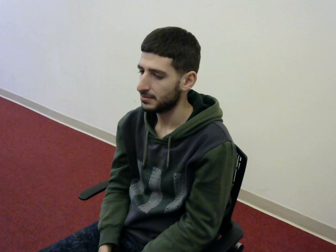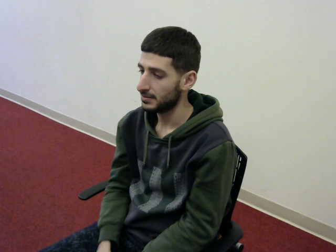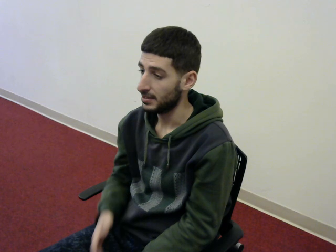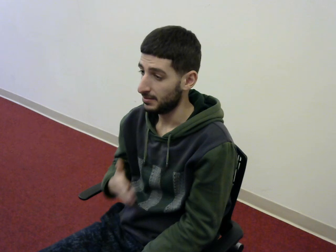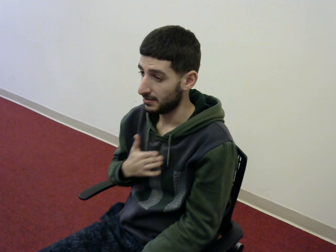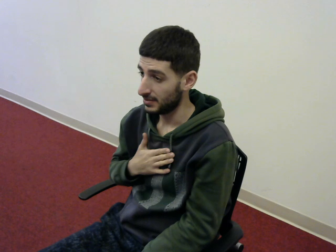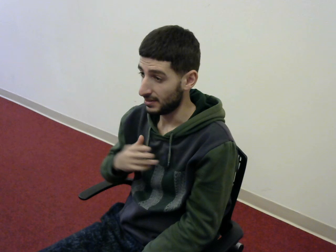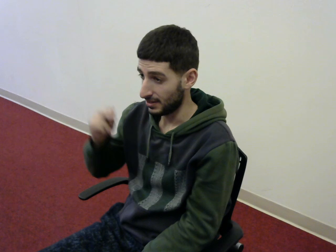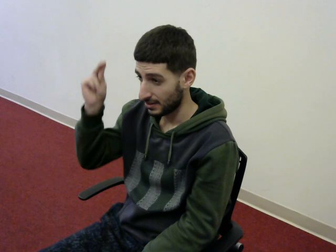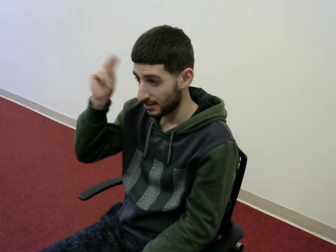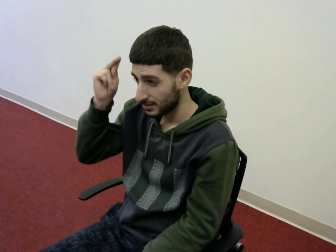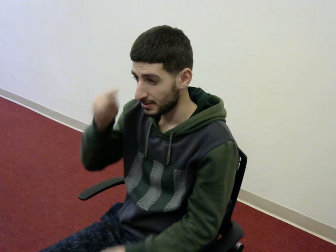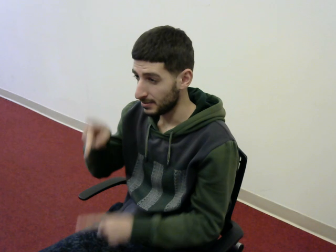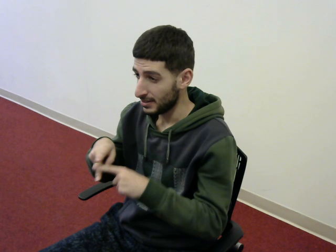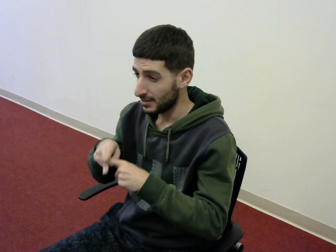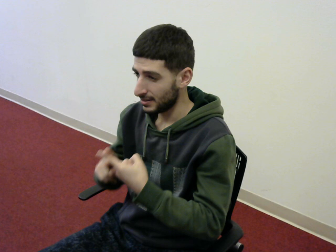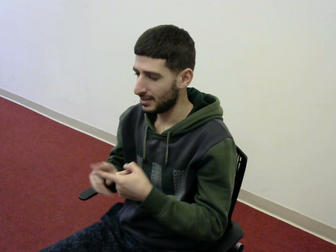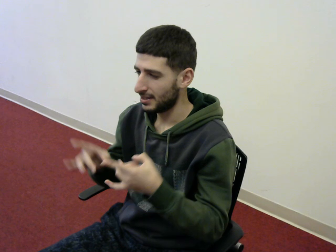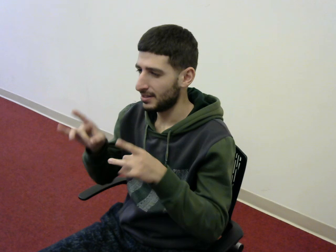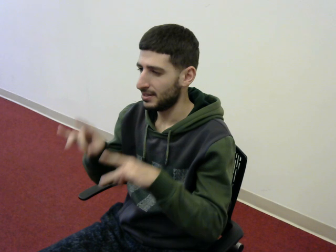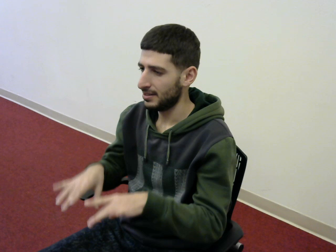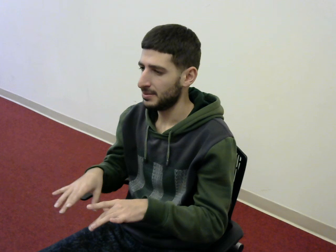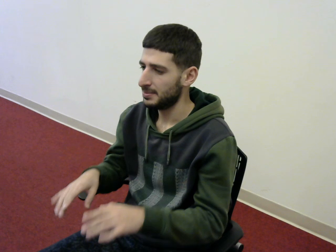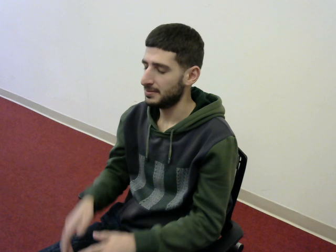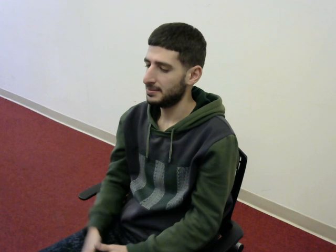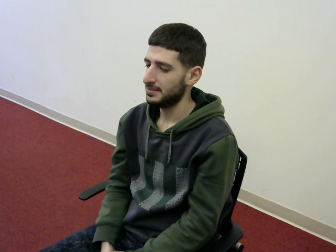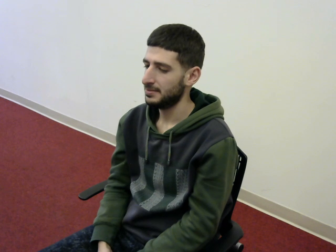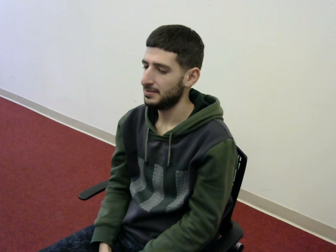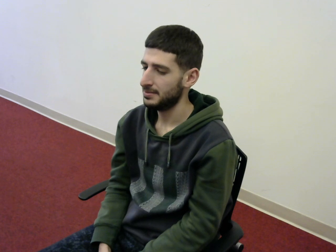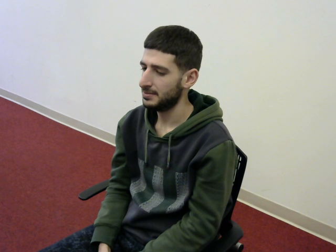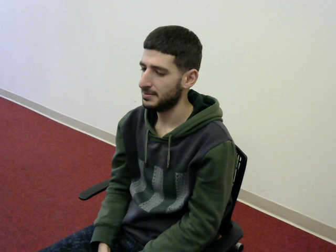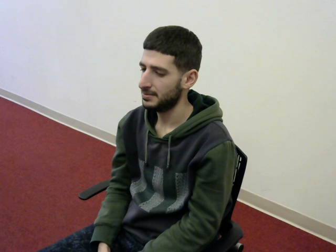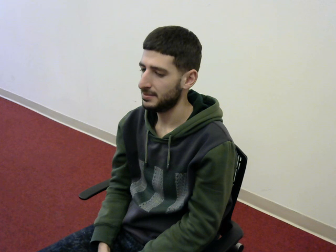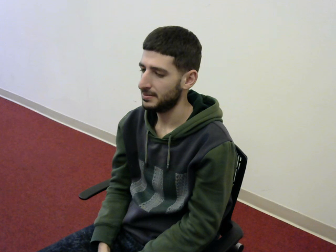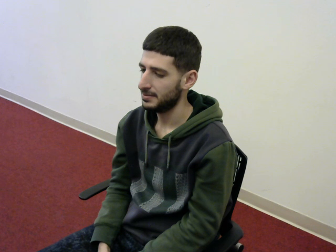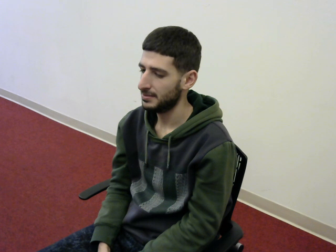Mənim təhsilim yarımçıq qalıb